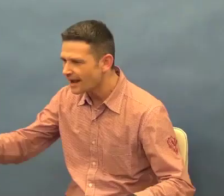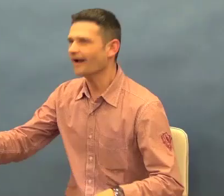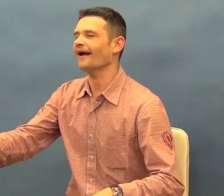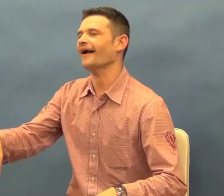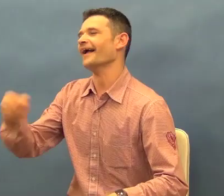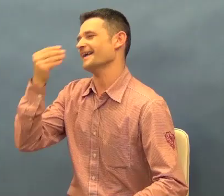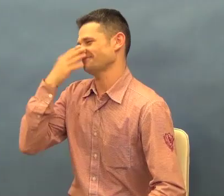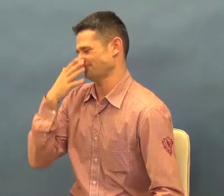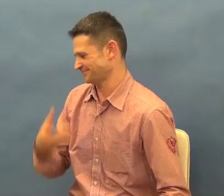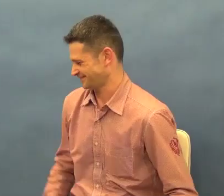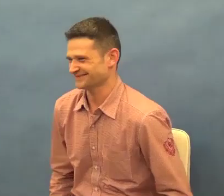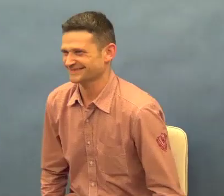Otwierając drzwi, zobaczył i wszystko się wyjaśniło.